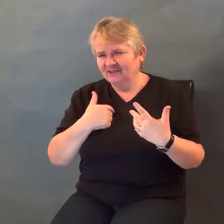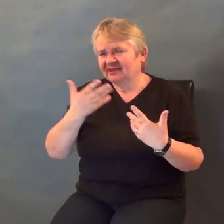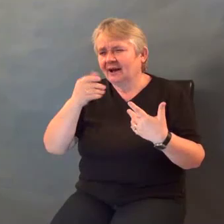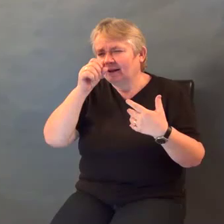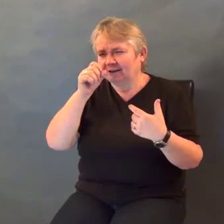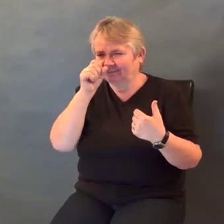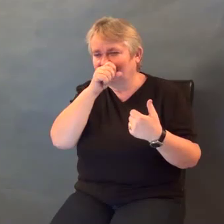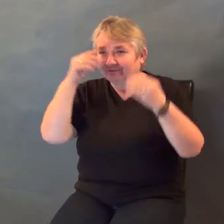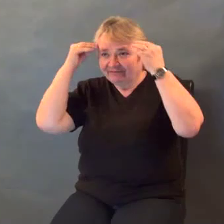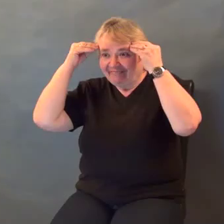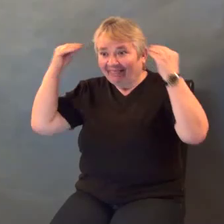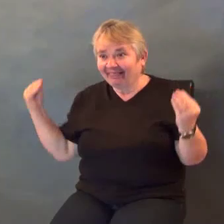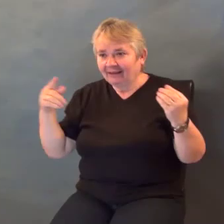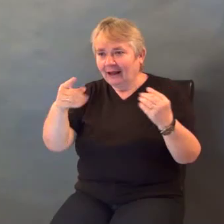Ja bym wybrała brzydki kapelusz z opadającym rondem.